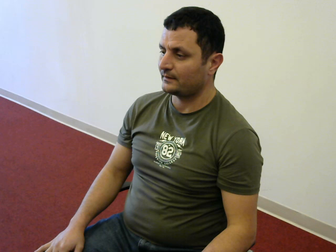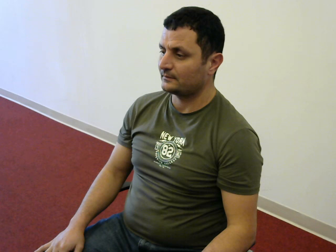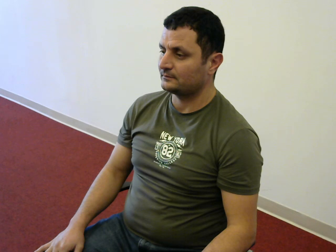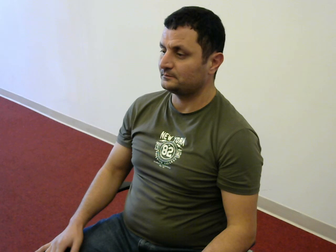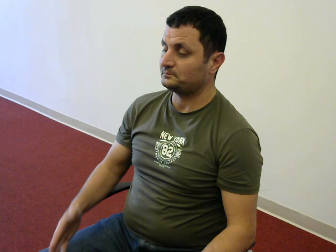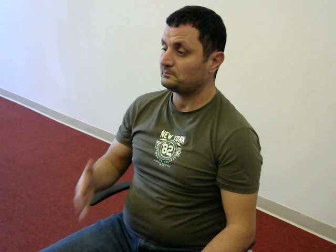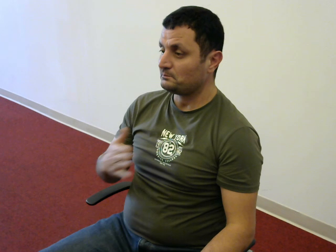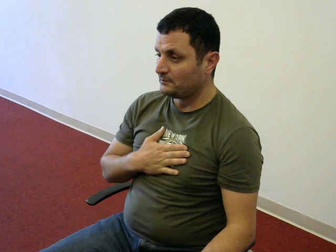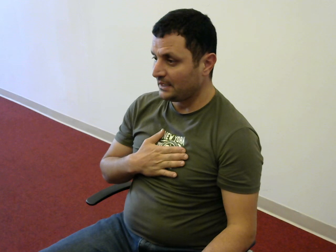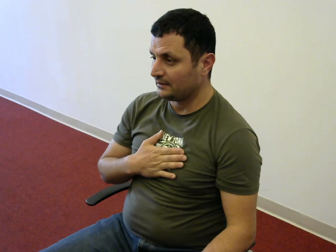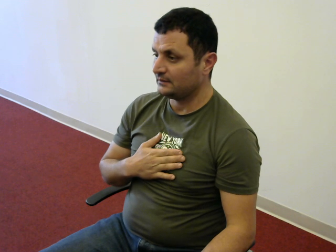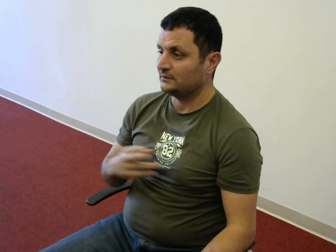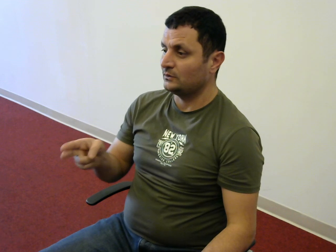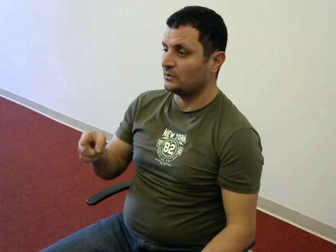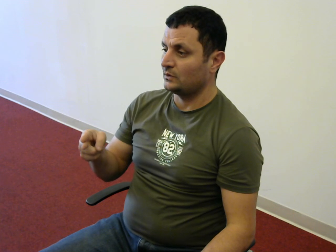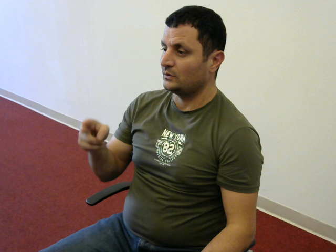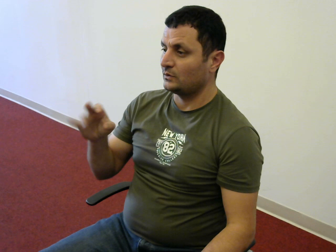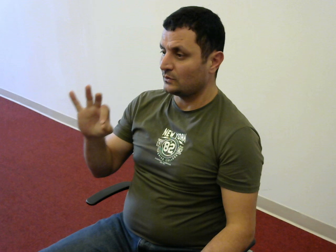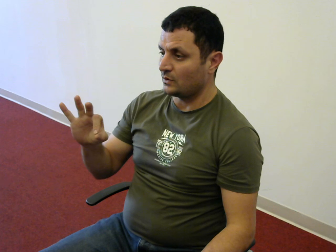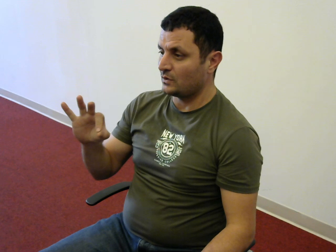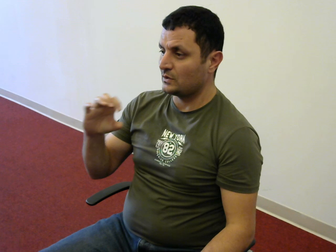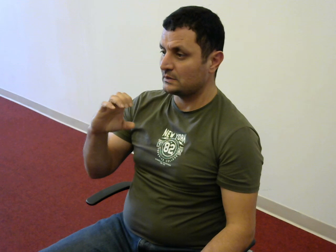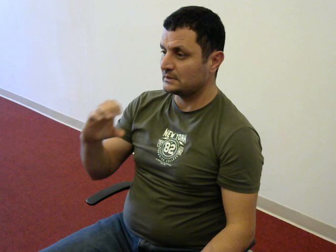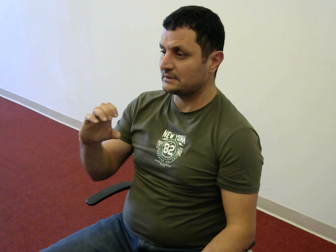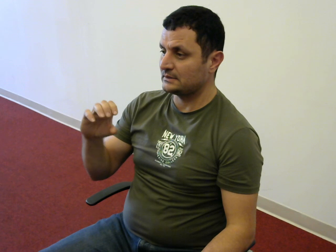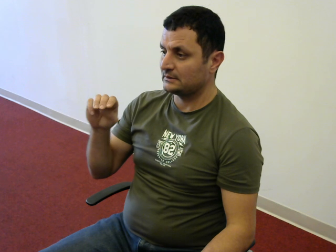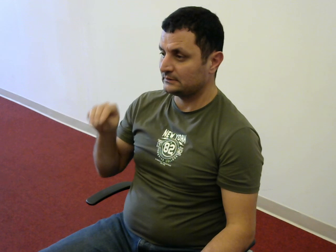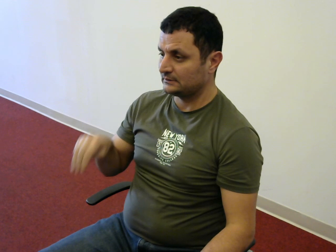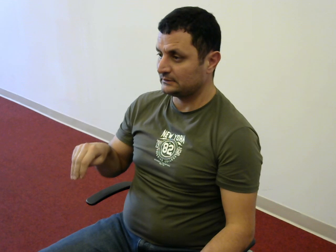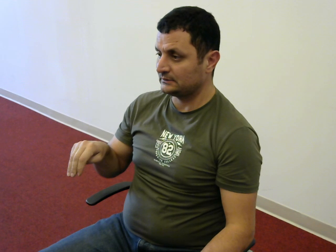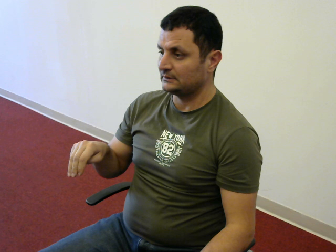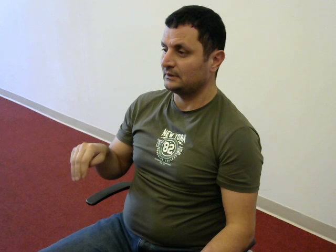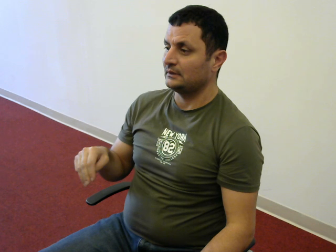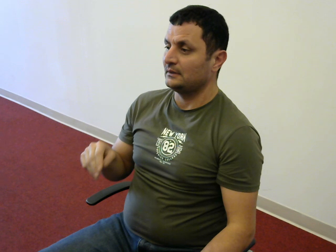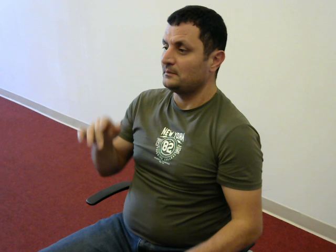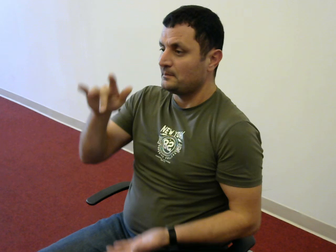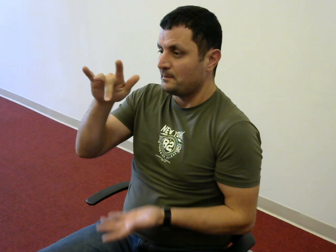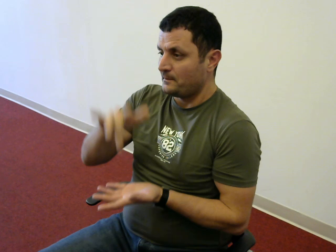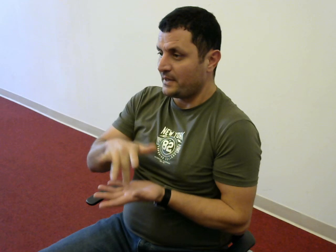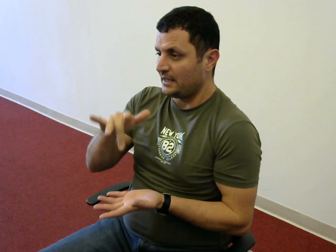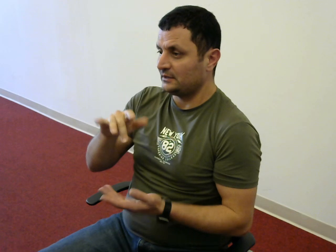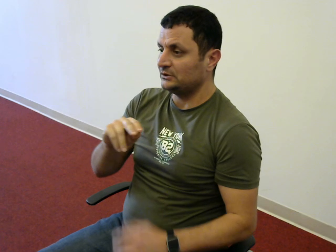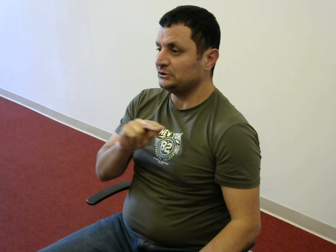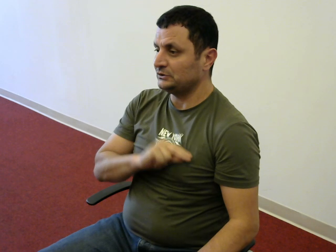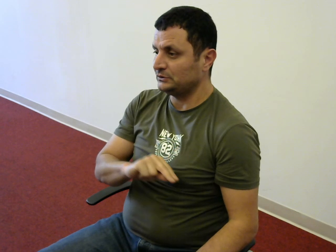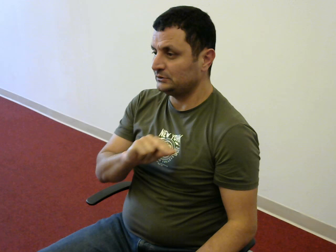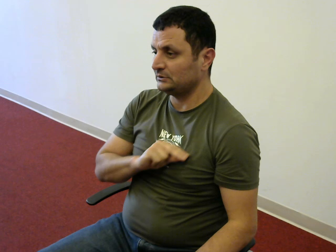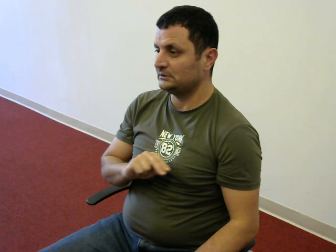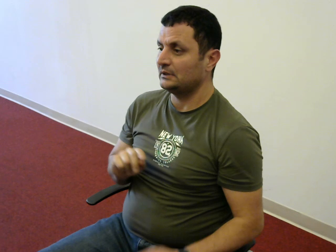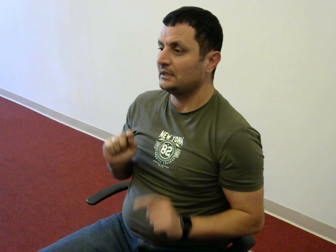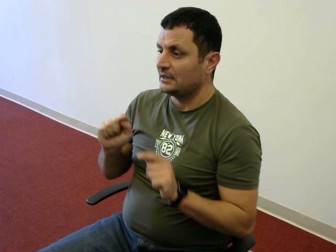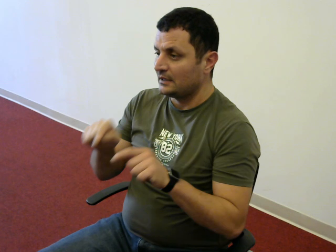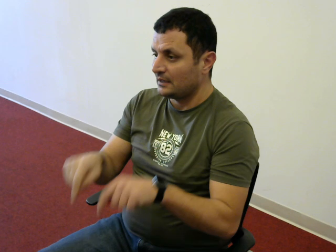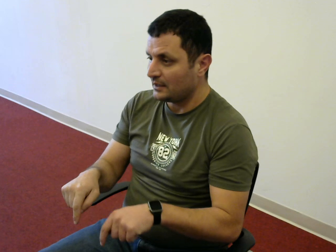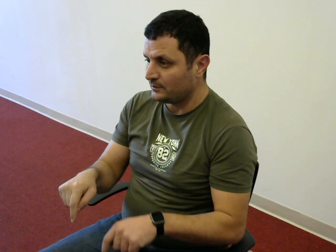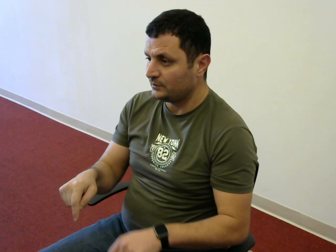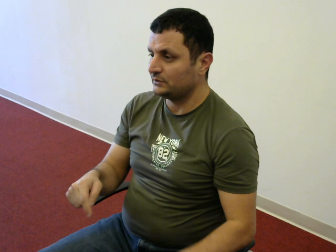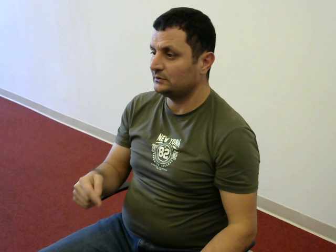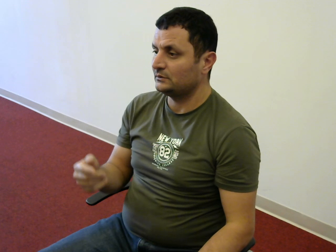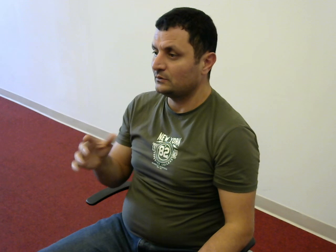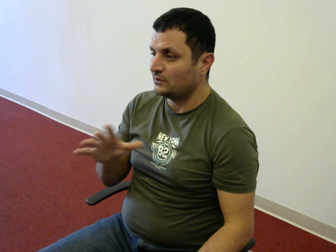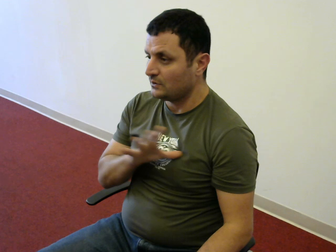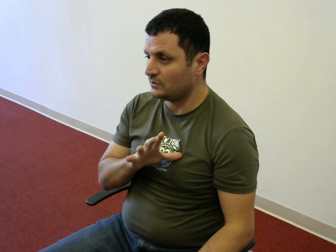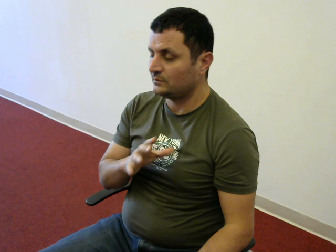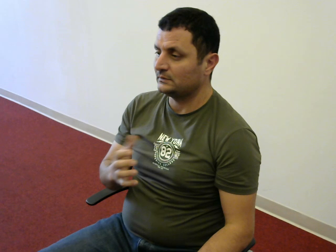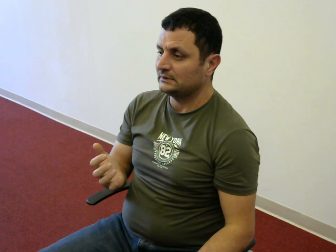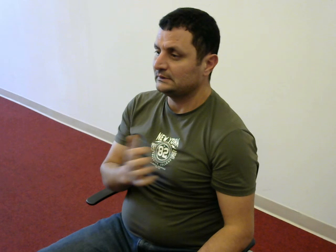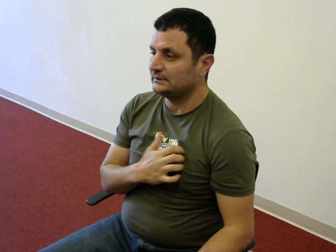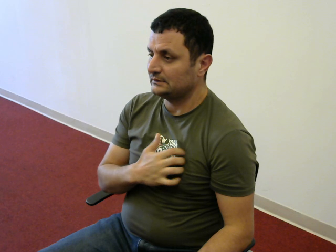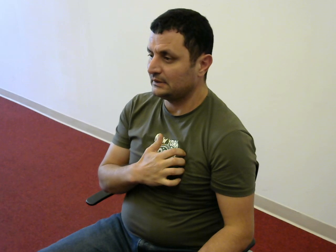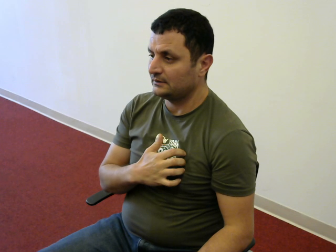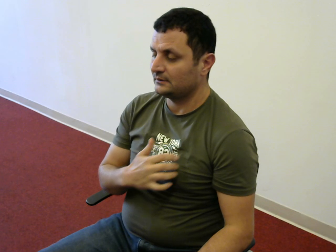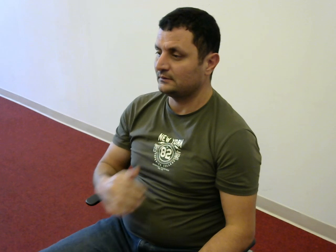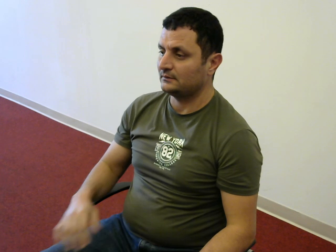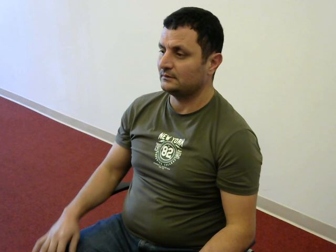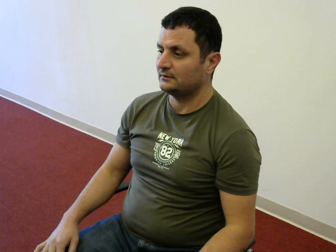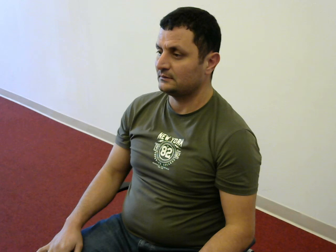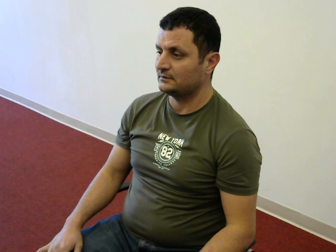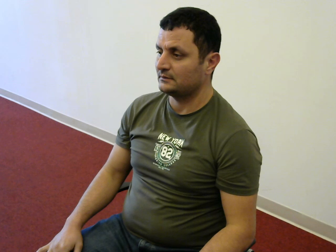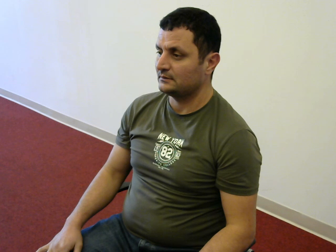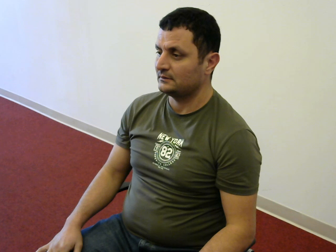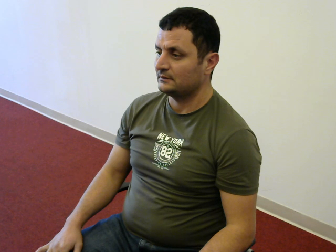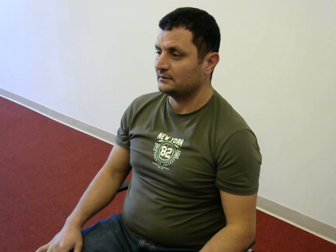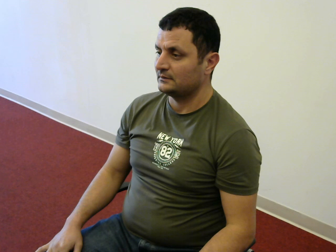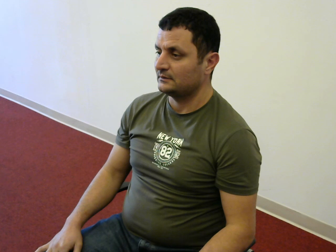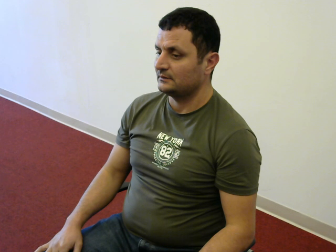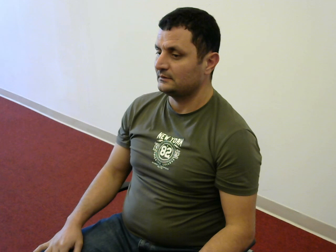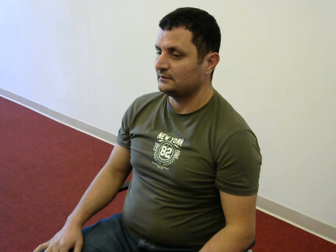Mən DOST Mərkəzində işə qəbul olmaq istəyirəm